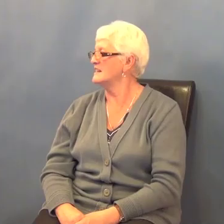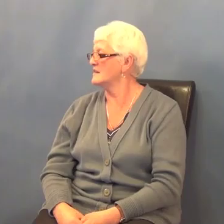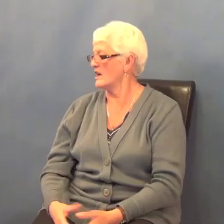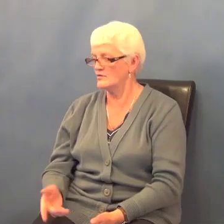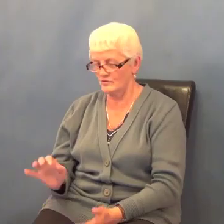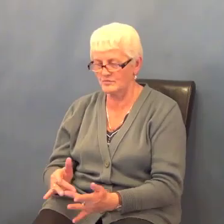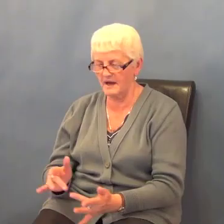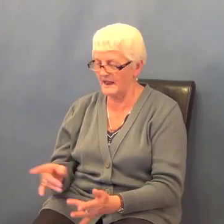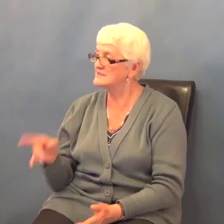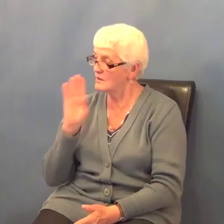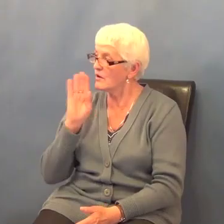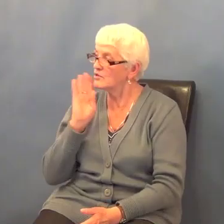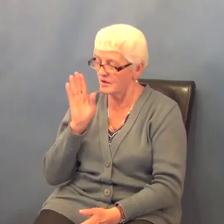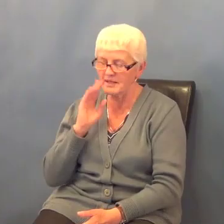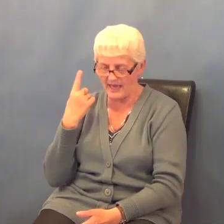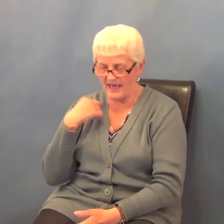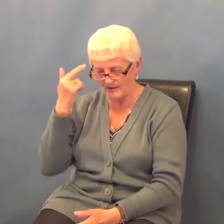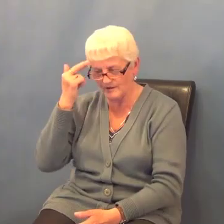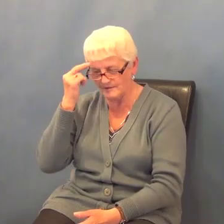Dobrze, masz rację, aha i rozumiem już.